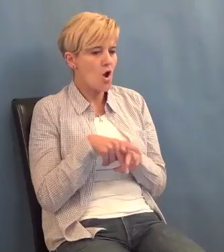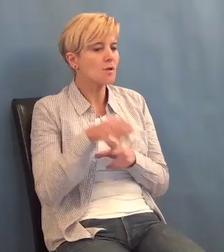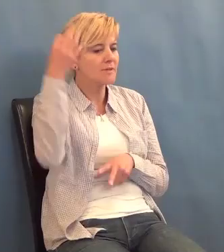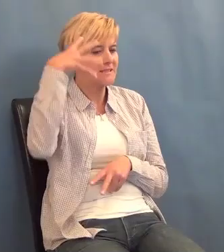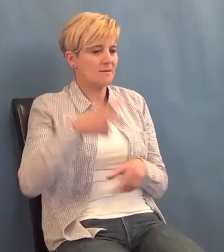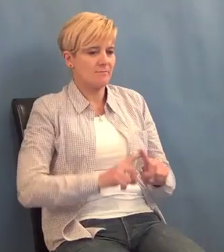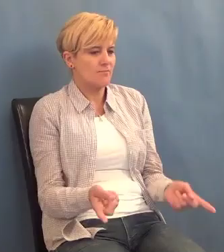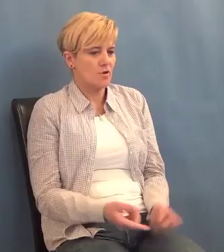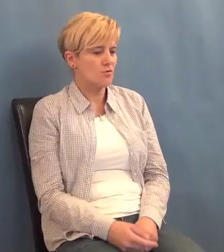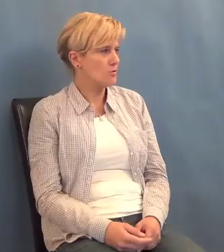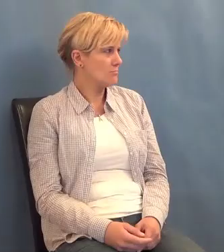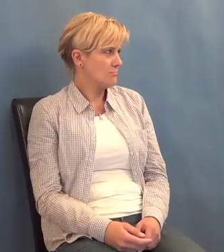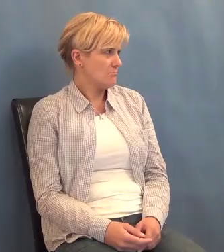Koń pod prysznicem - nie wolno.